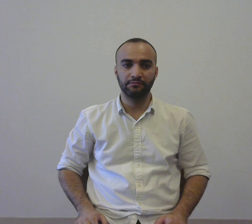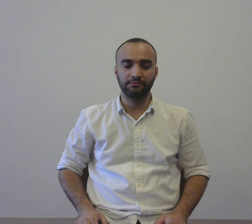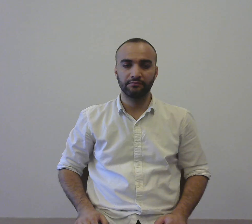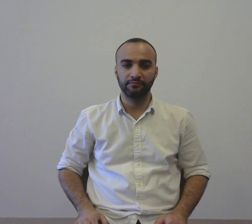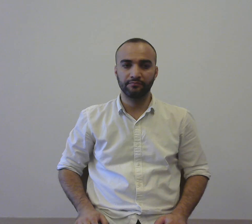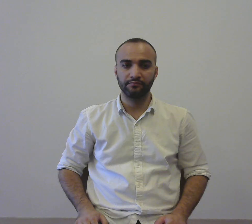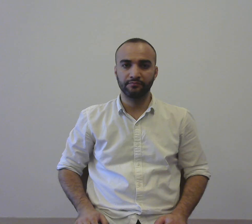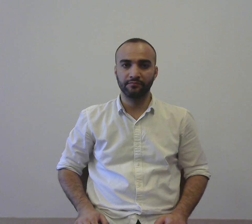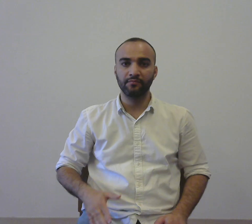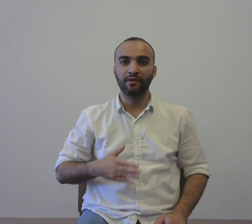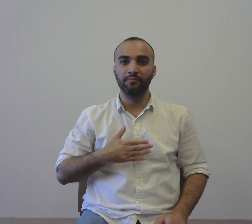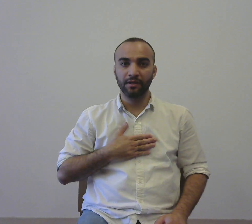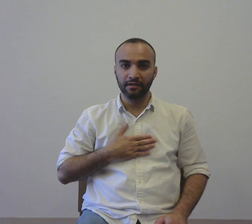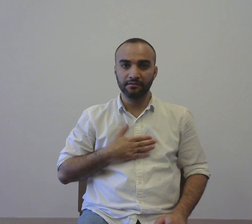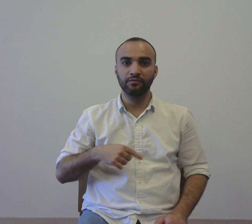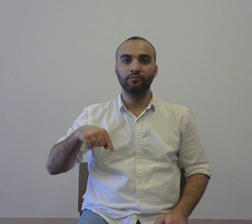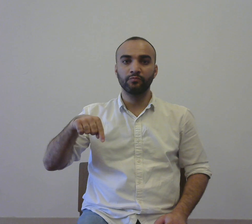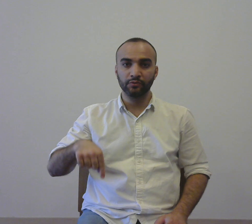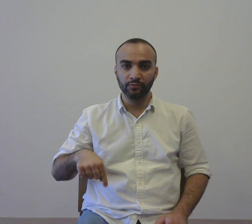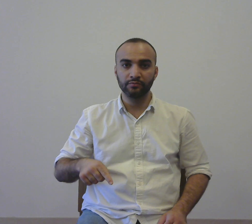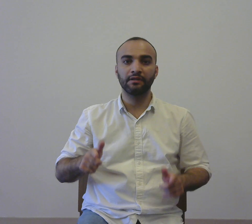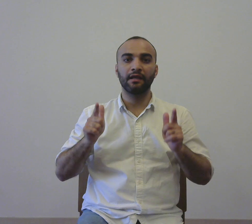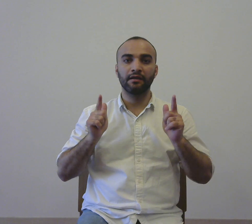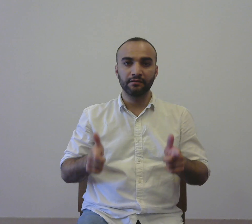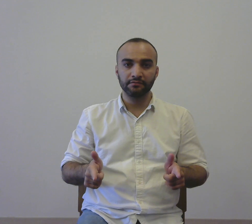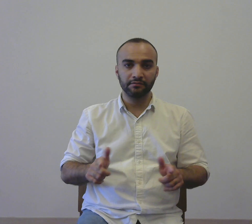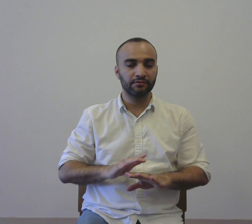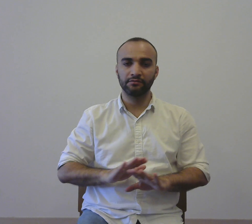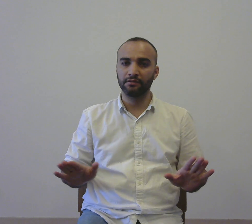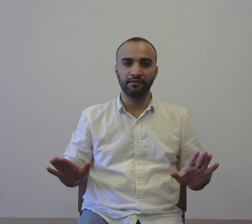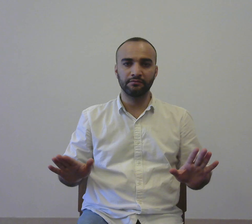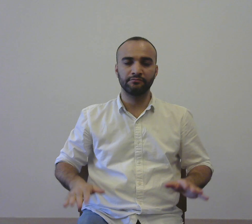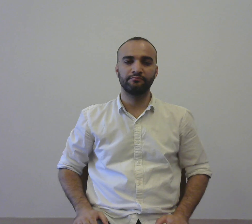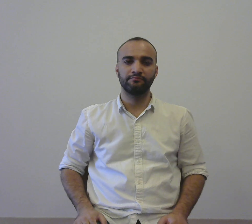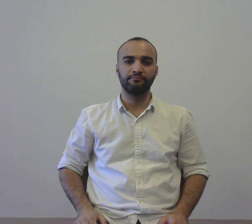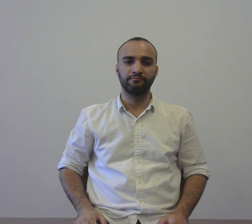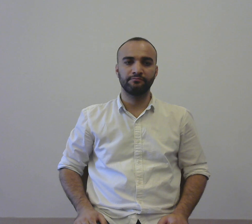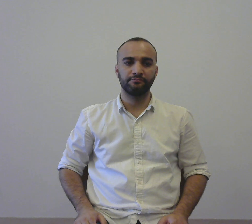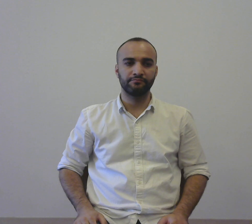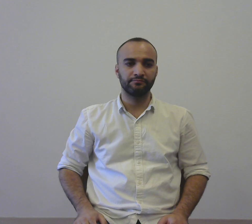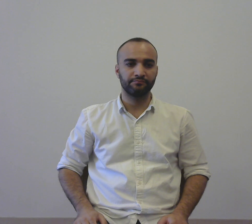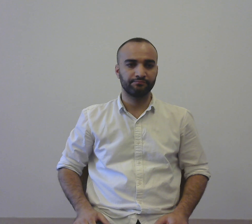Mən bununla razı deyiləm